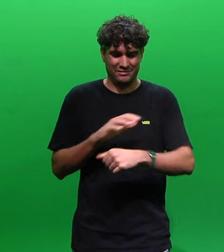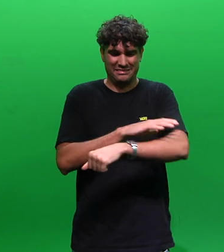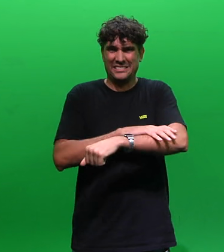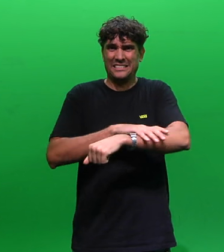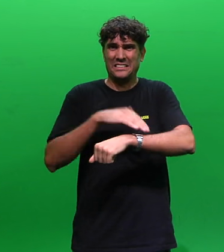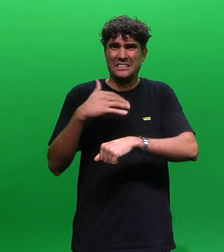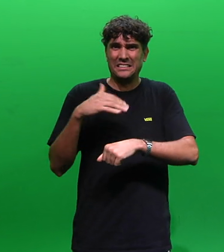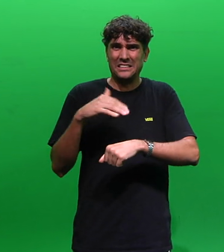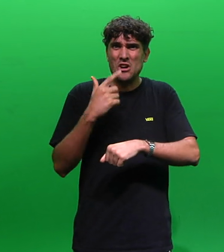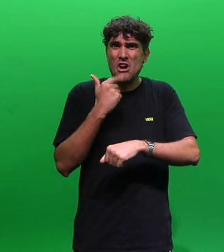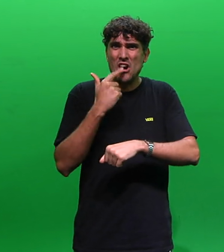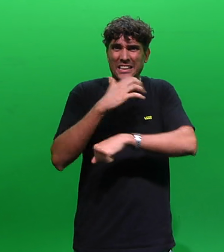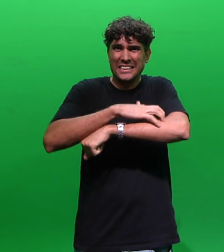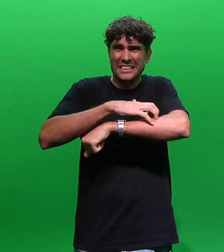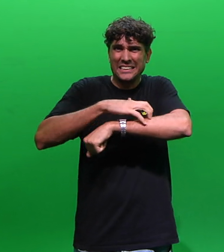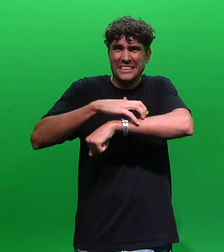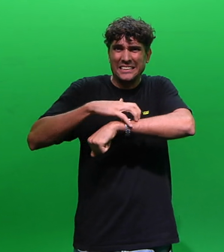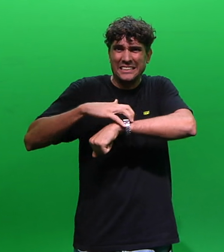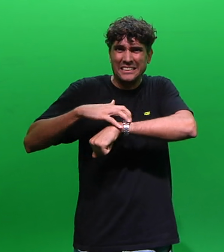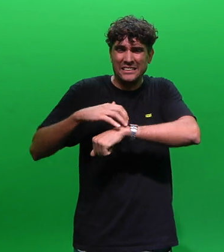Té el braç de color vermell i rugós.